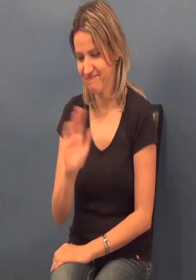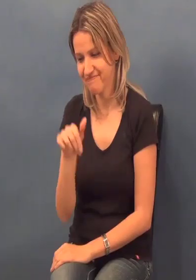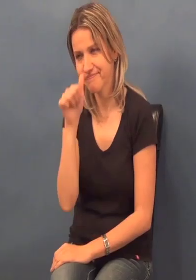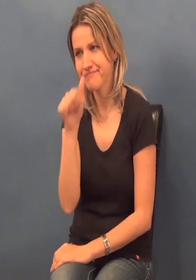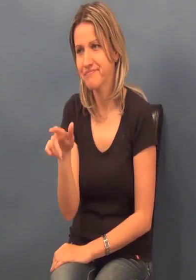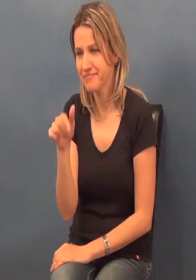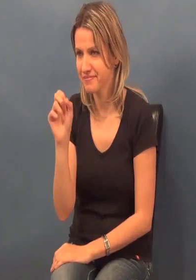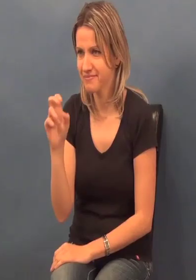Nie, nie możesz.